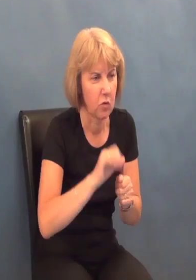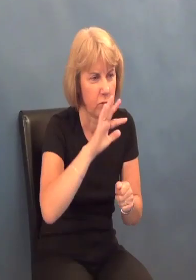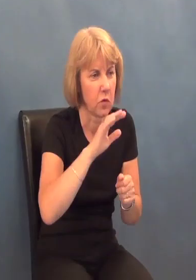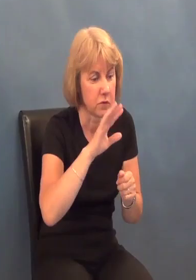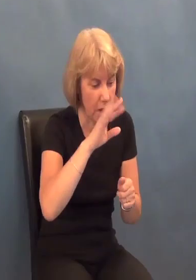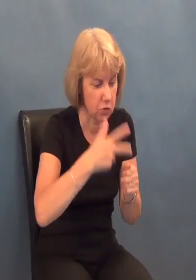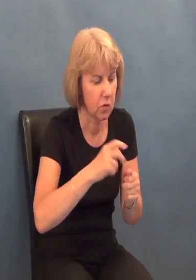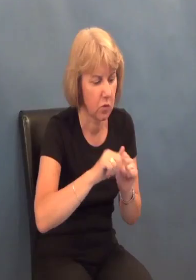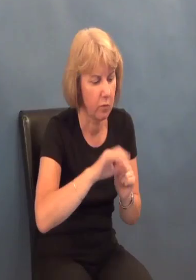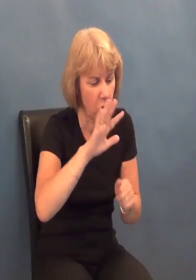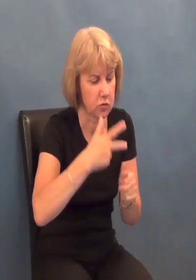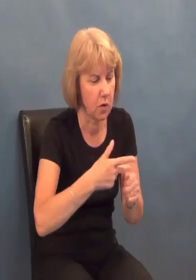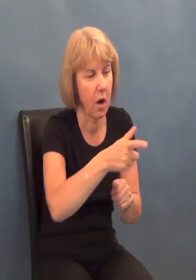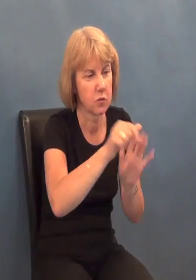Od czwartej trzydzieści do piątej trzydzieści.